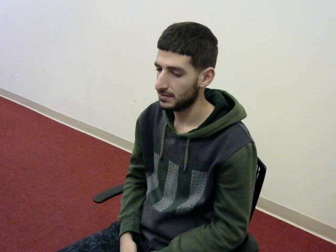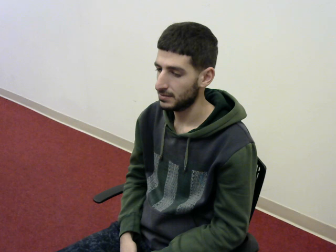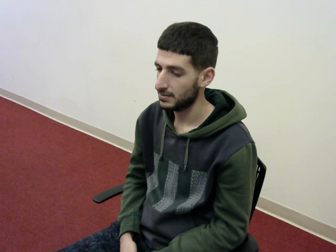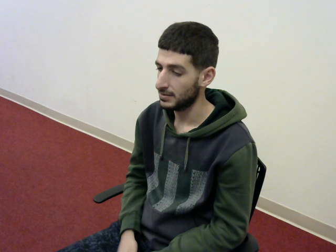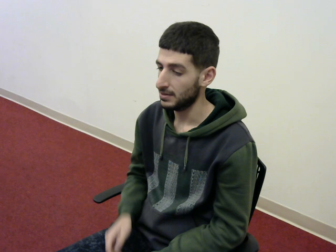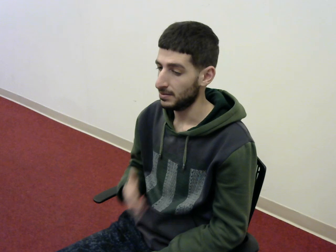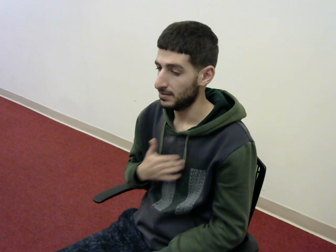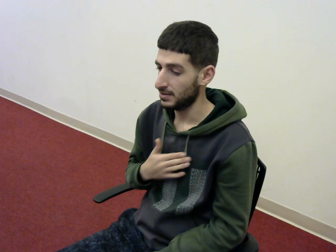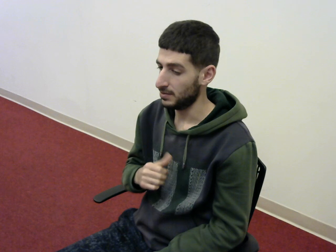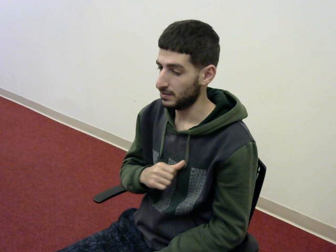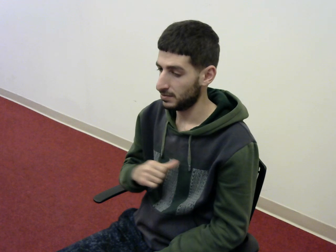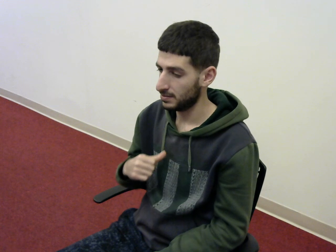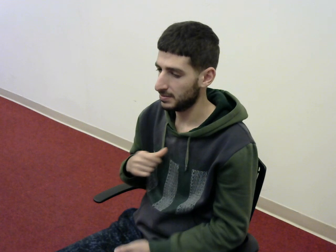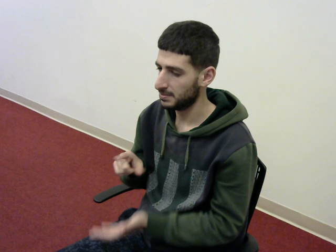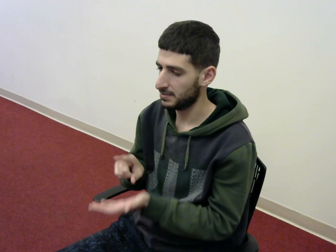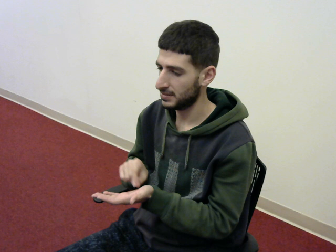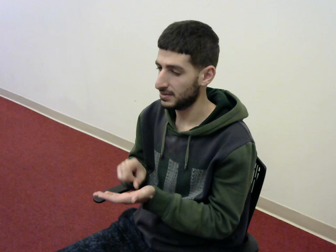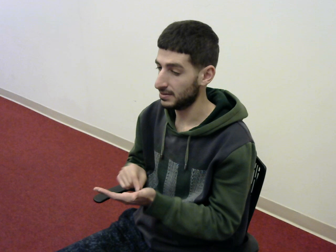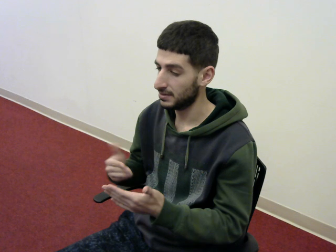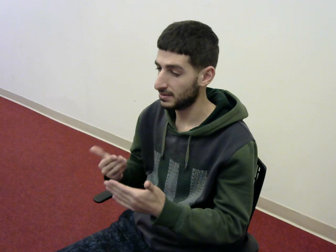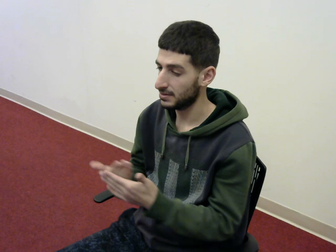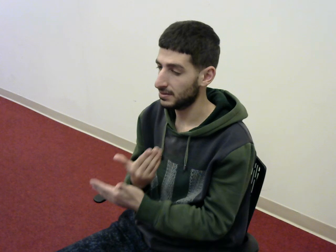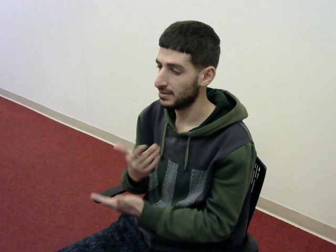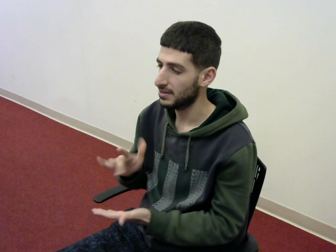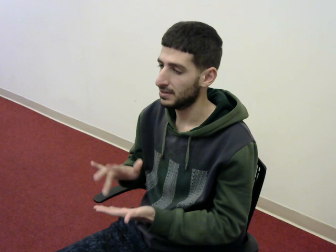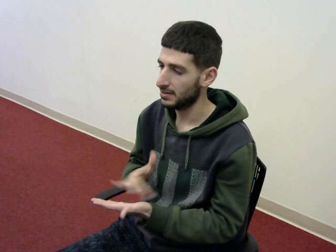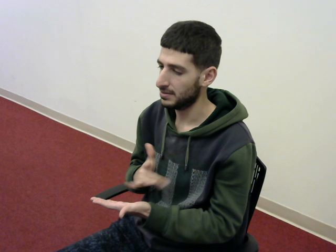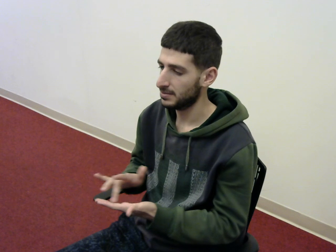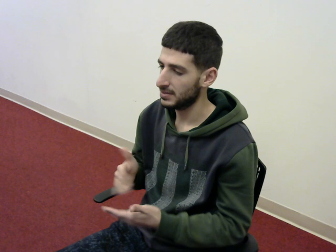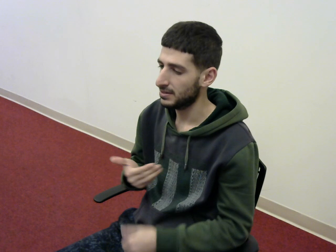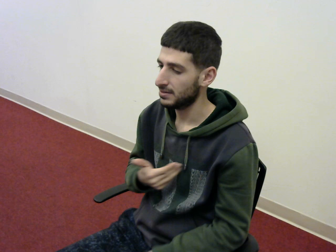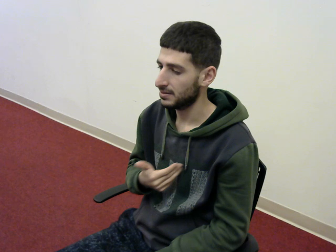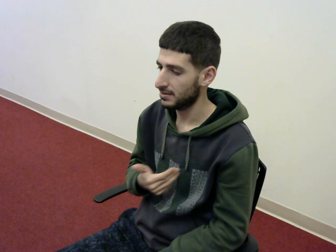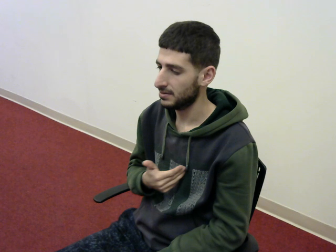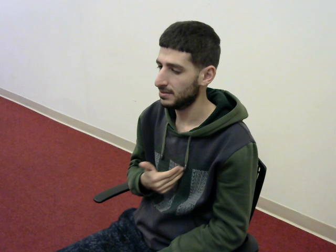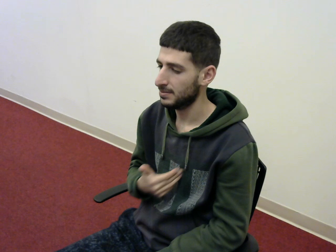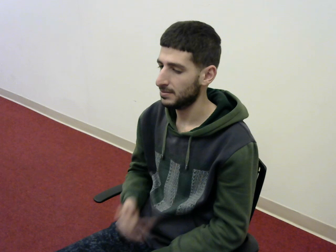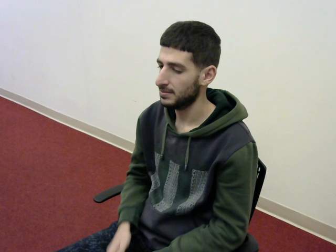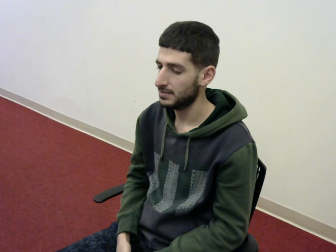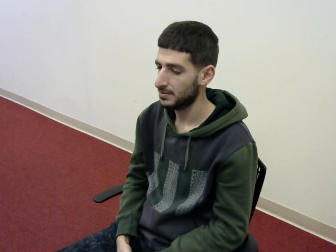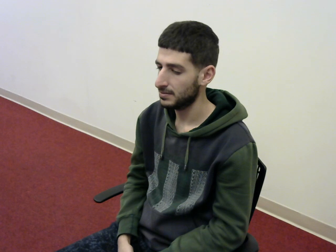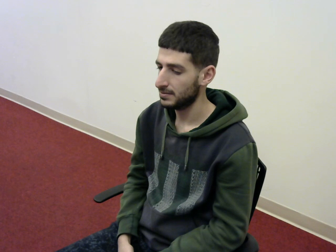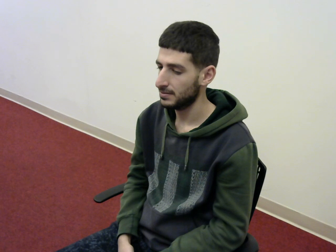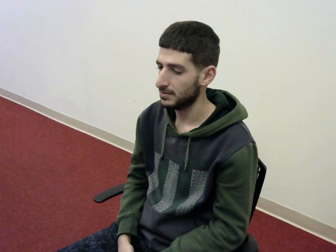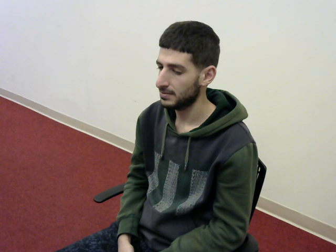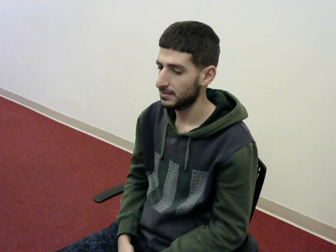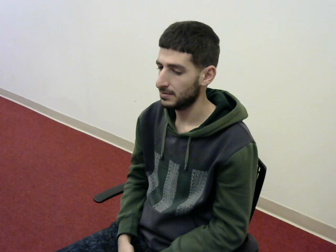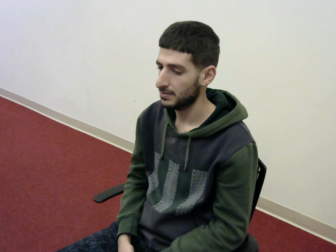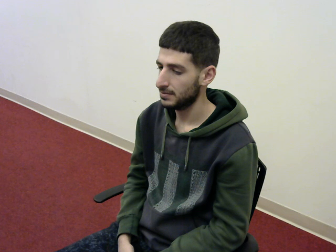Mən öz pensiyamı yenidən hesablatdırmaq istəyirəm